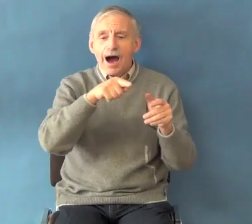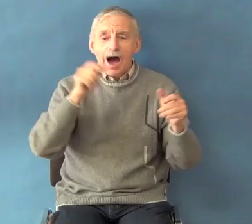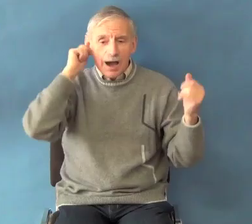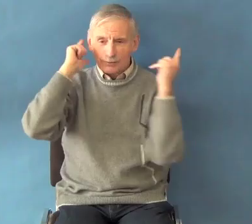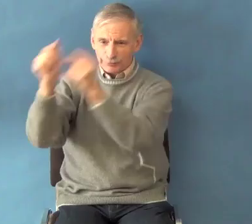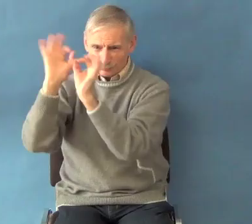Dziewczyna odjechała.